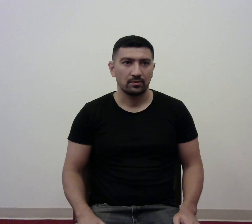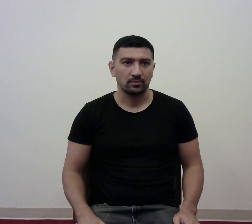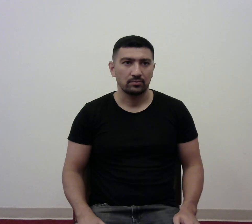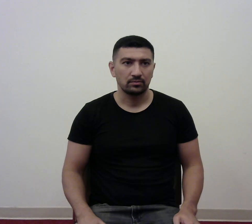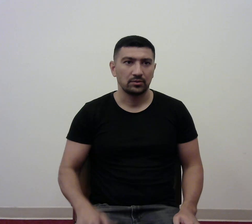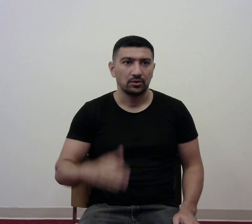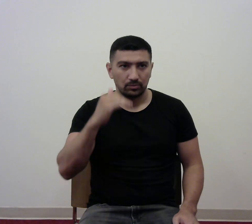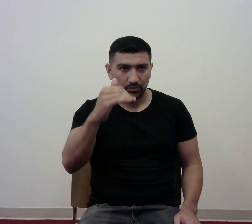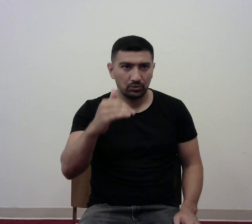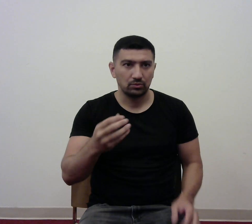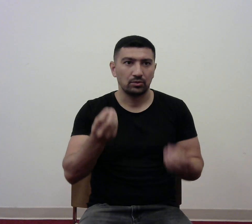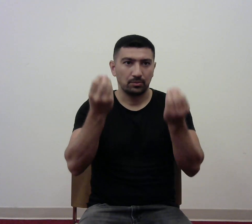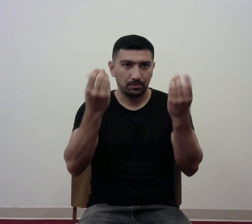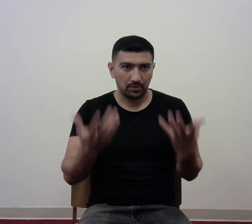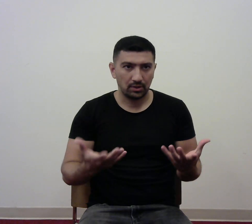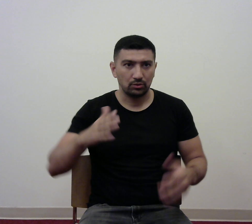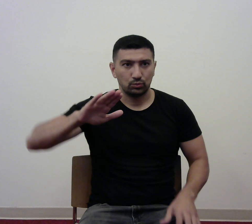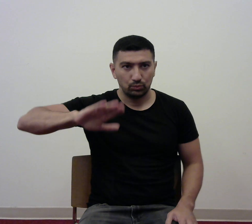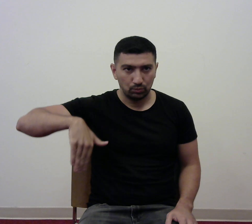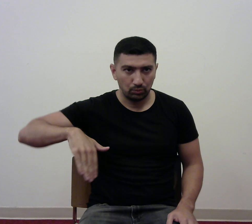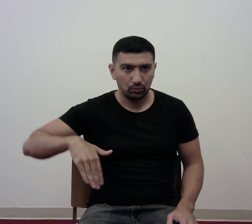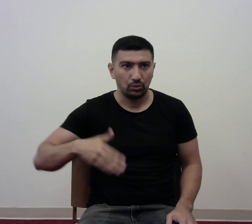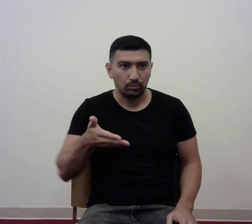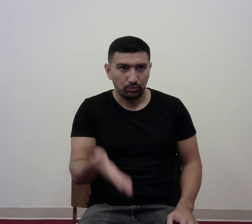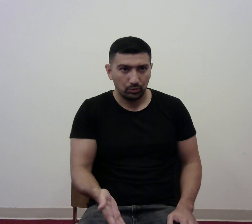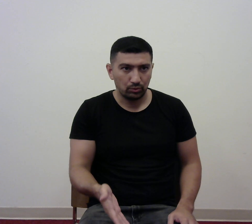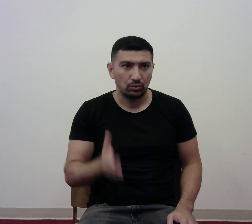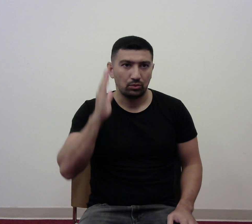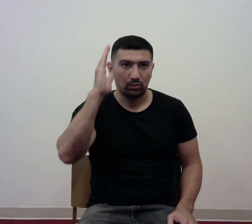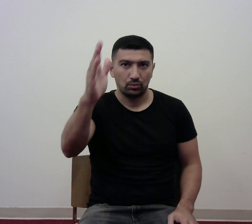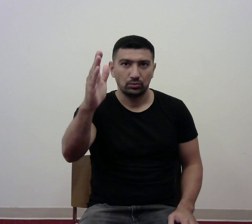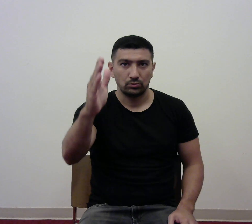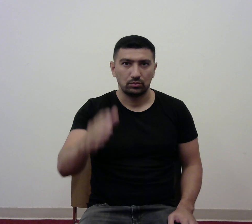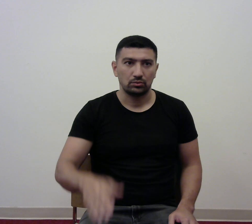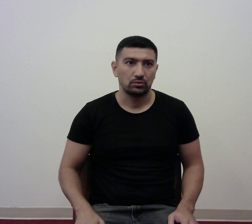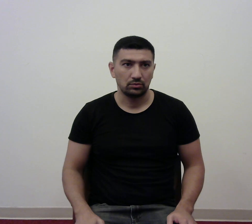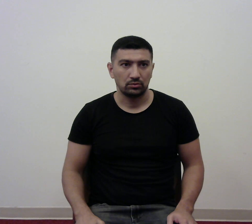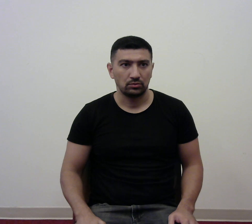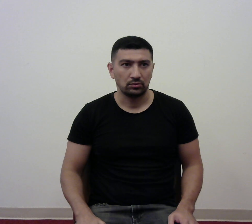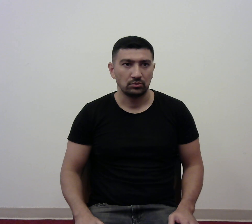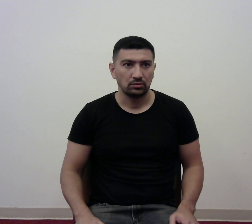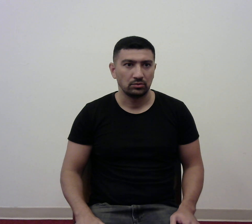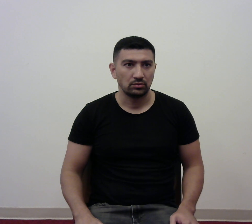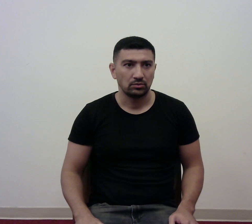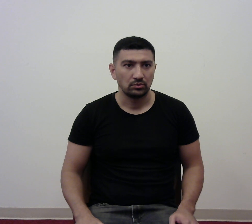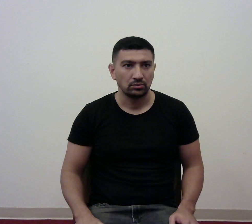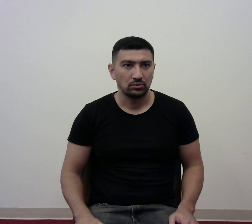Siz günortadan sonra burda olacaqsınızmı?